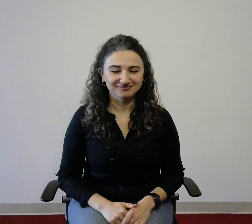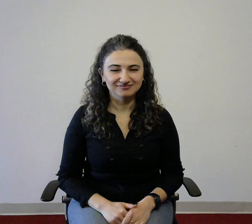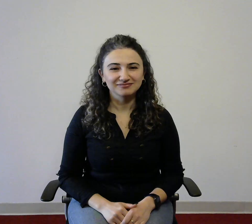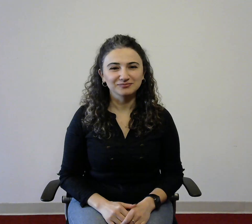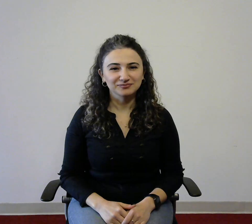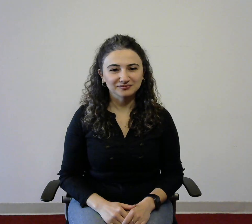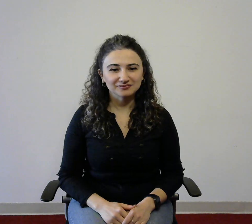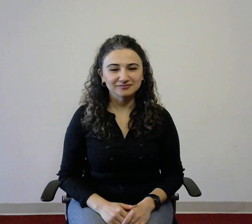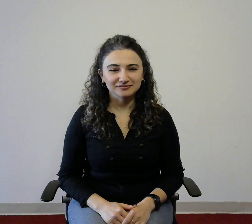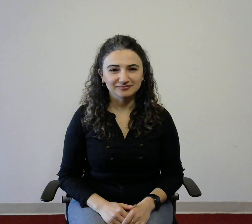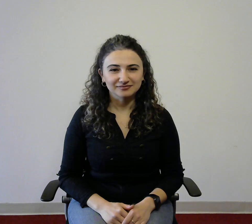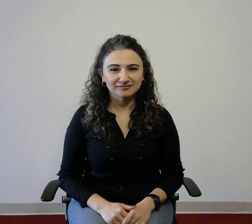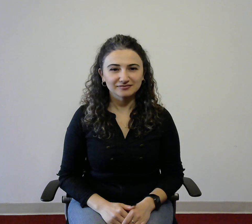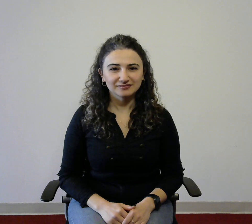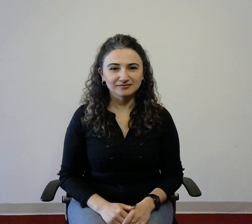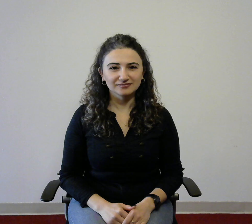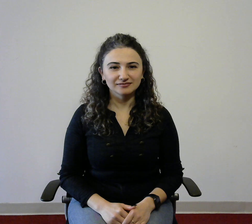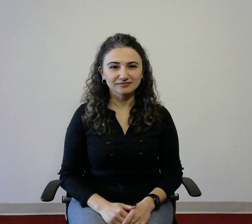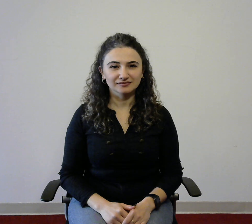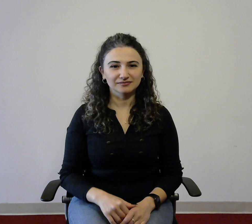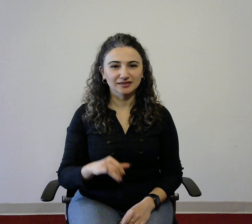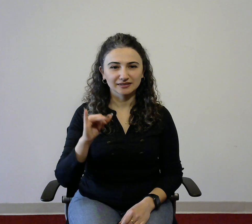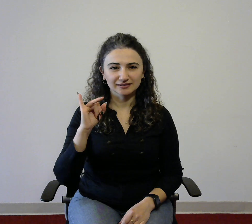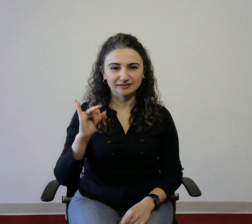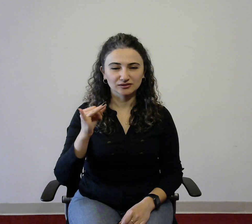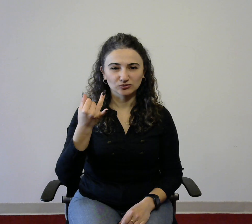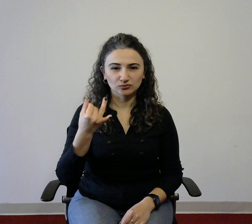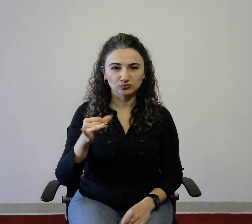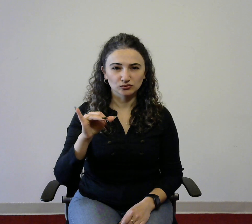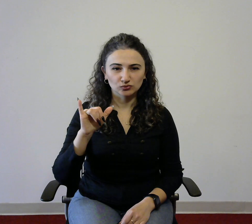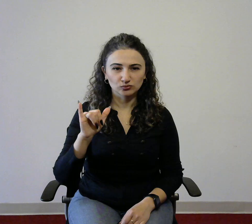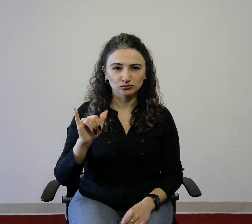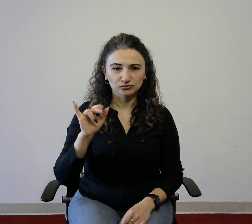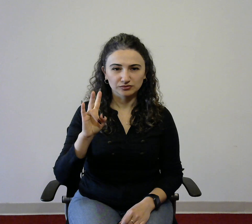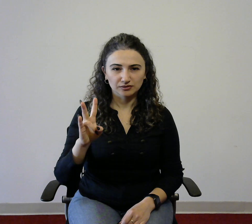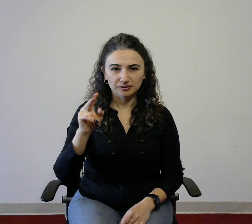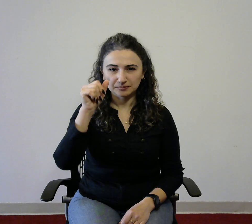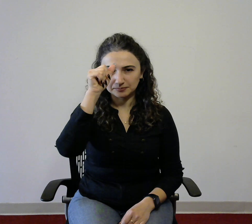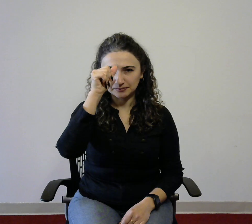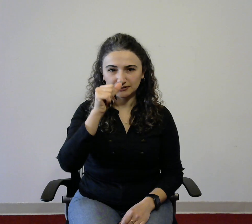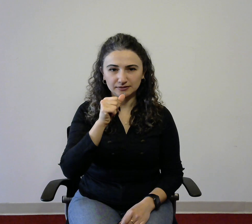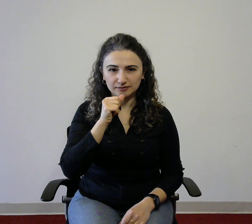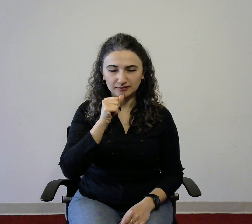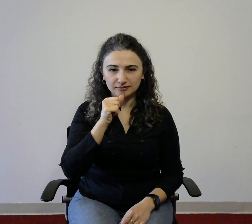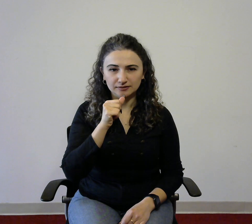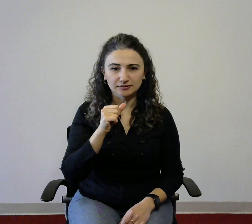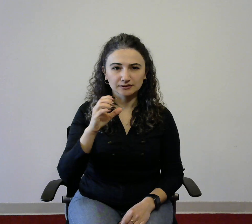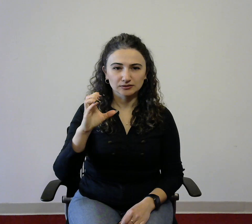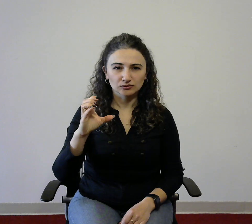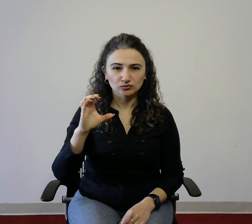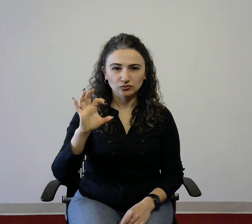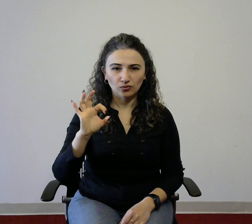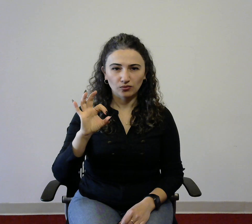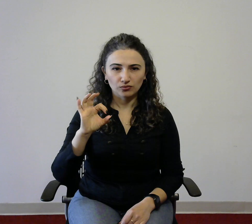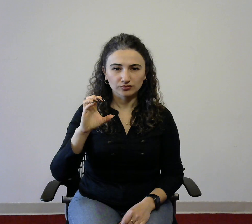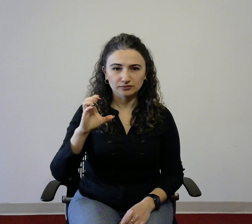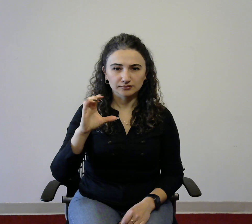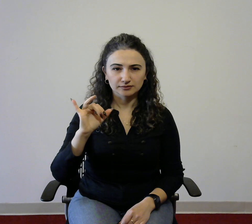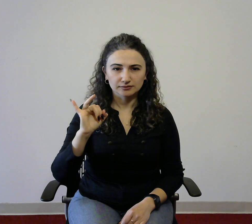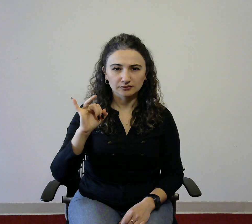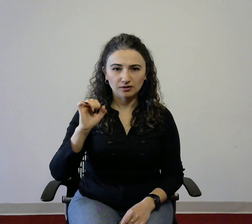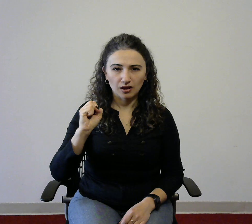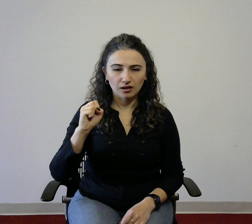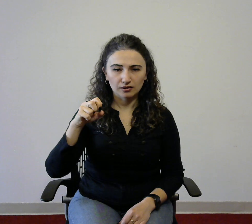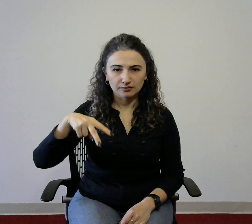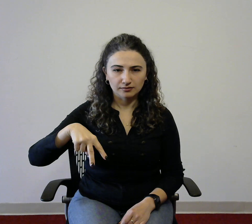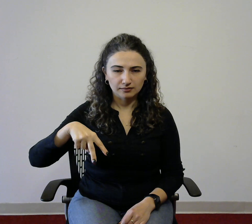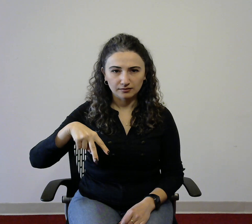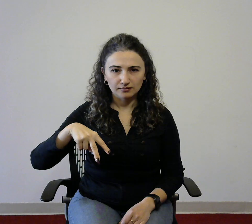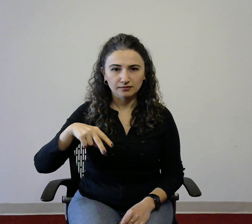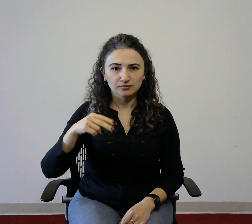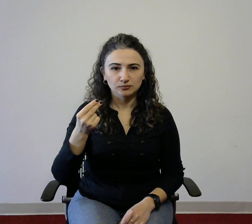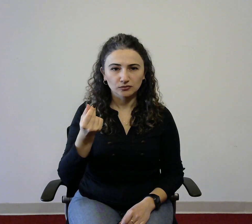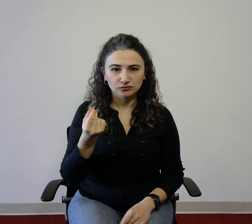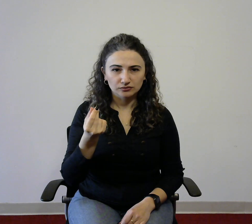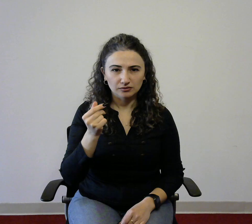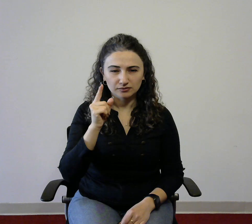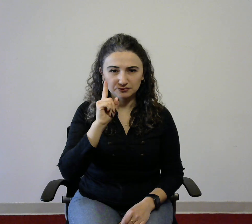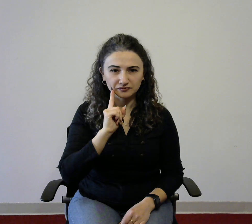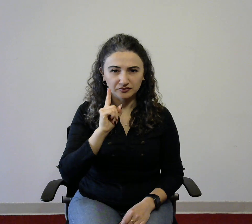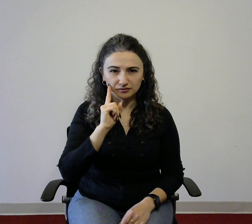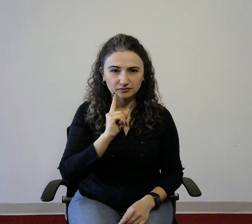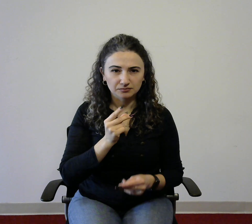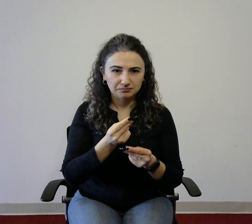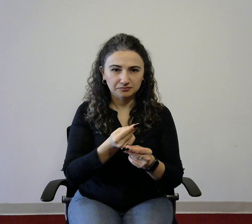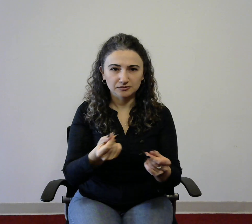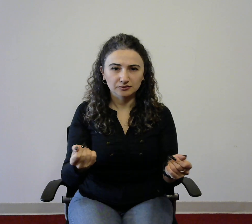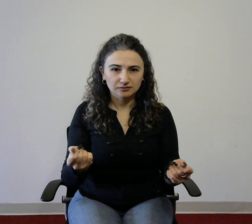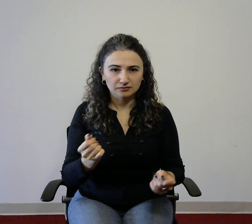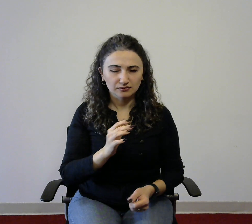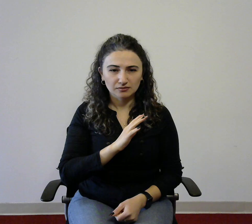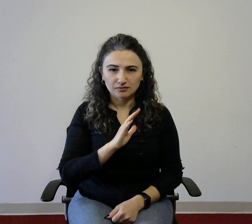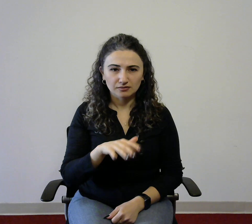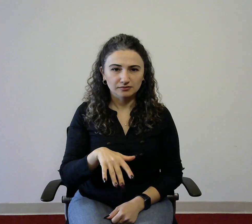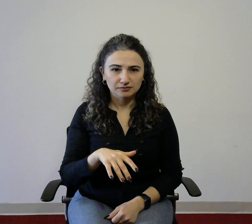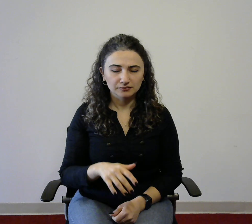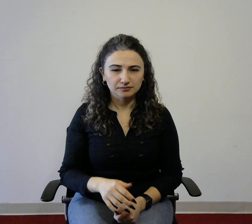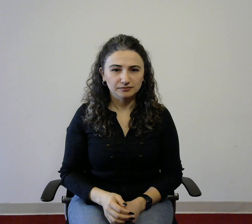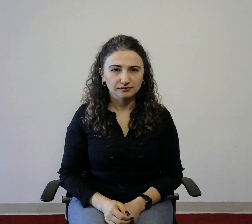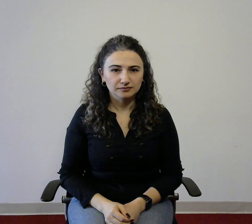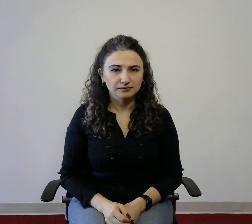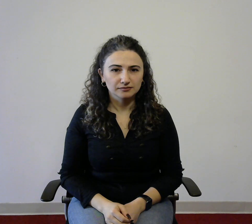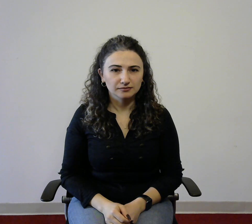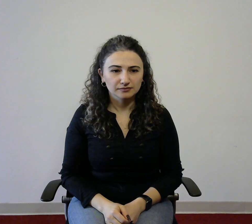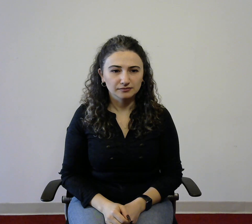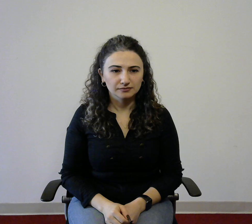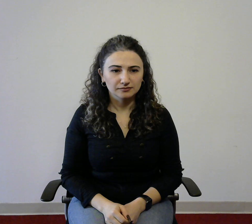İyun ayının sosial müavinətləri hələ ki, ödənilməyib